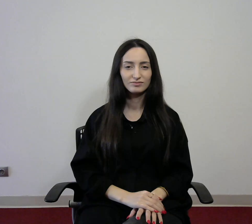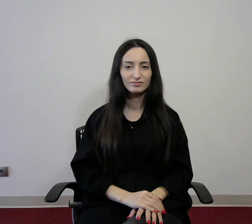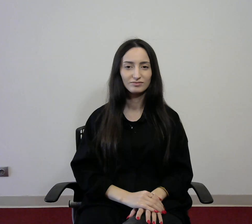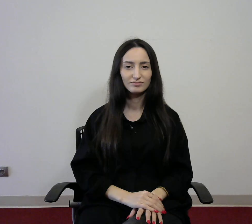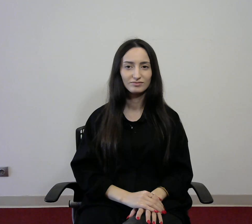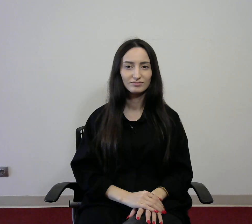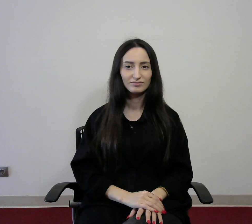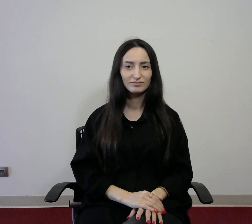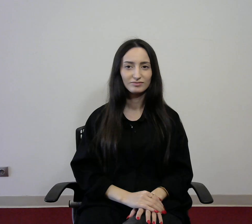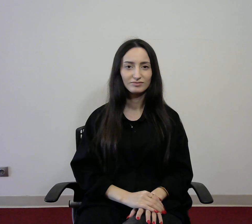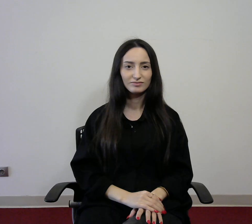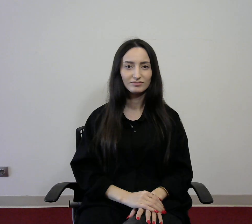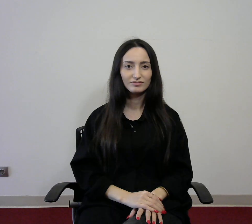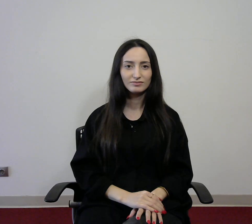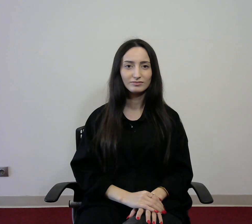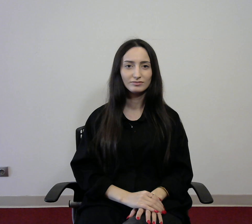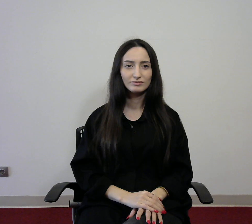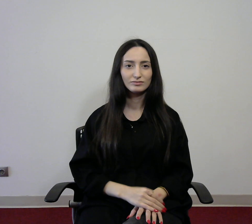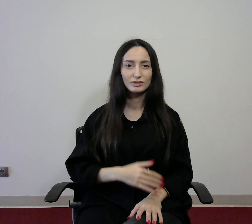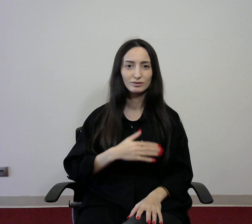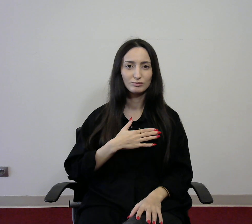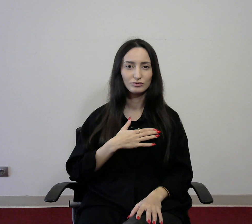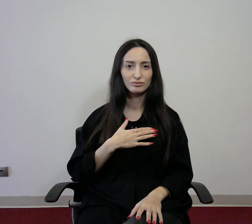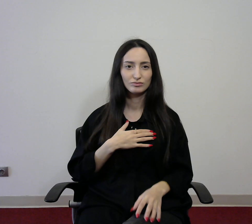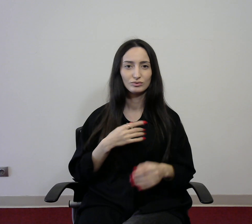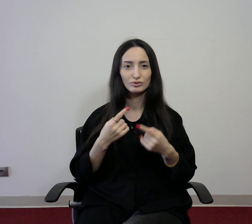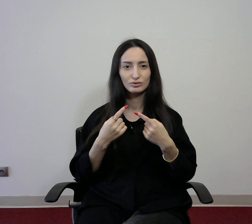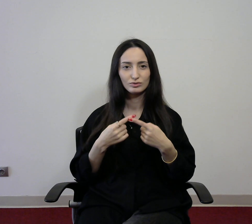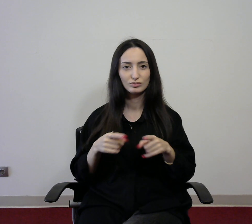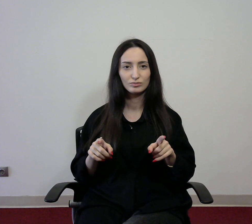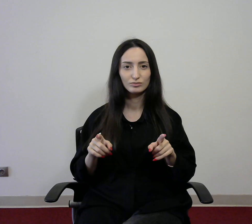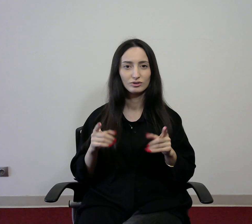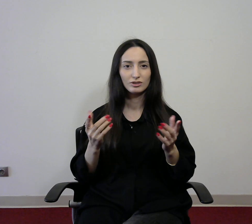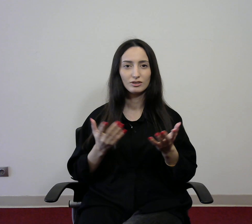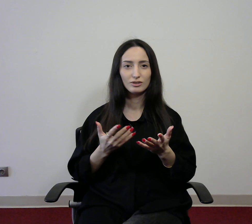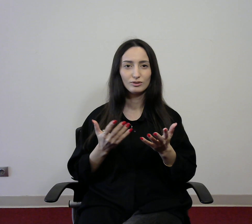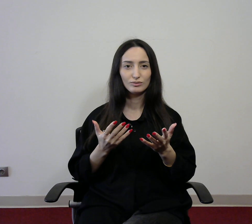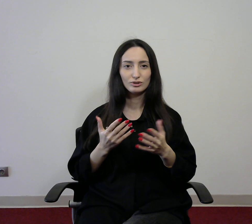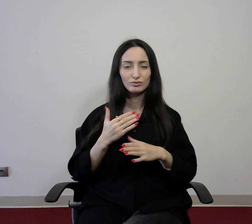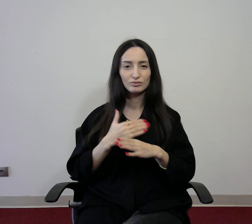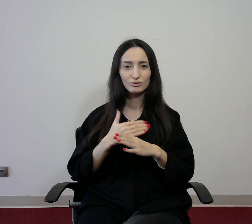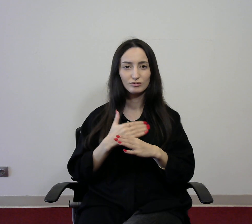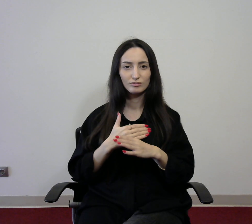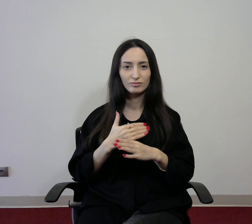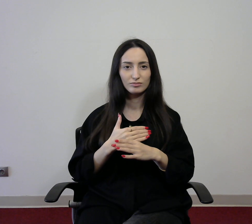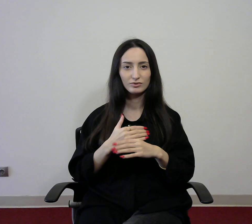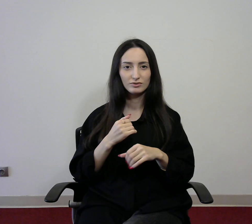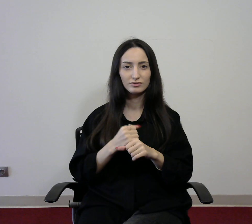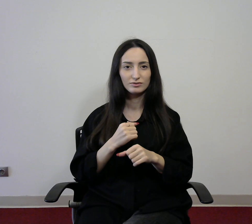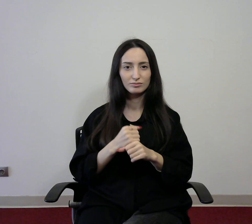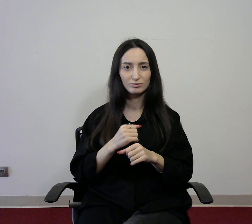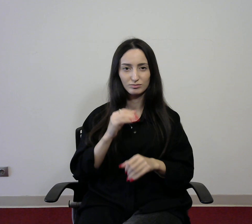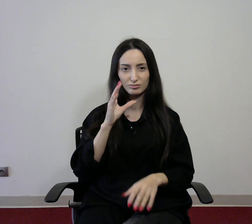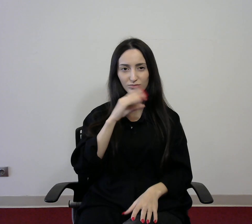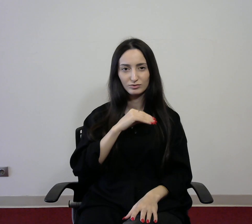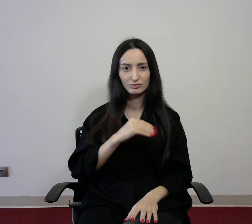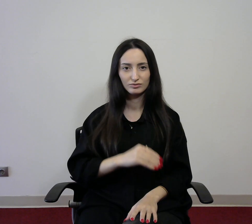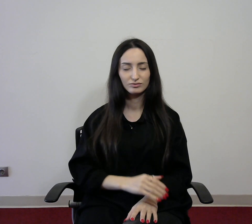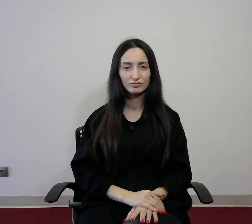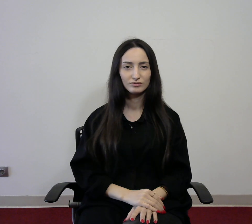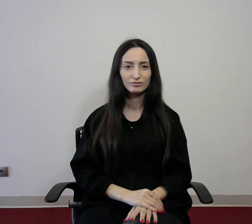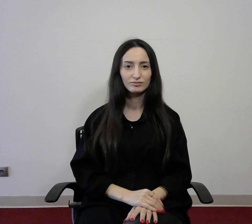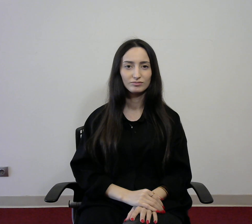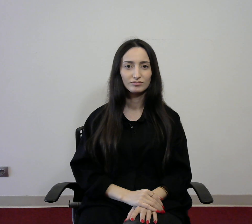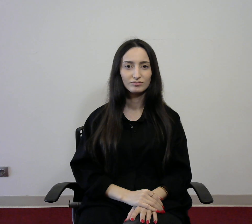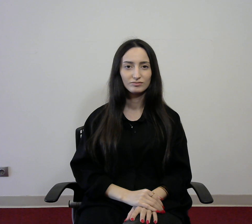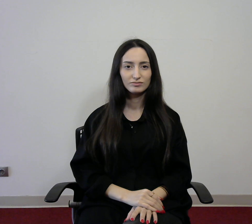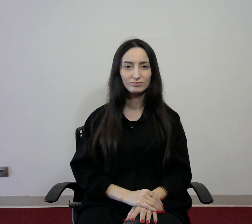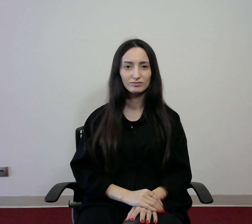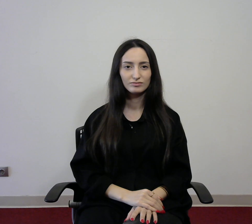Mənə başqa hansı köməkliyi edə bilərsiniz?